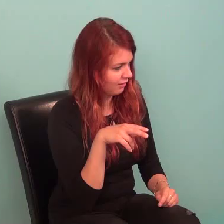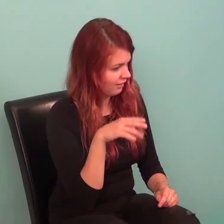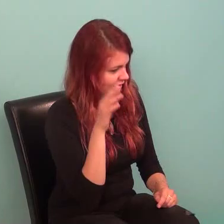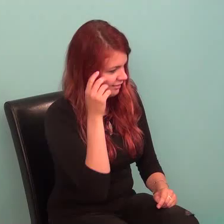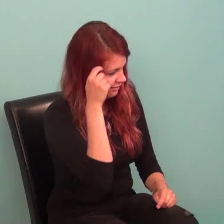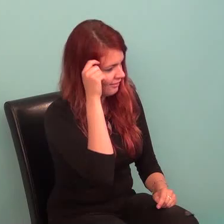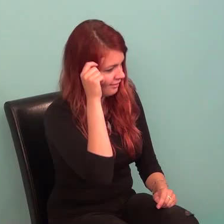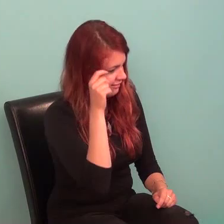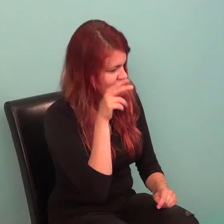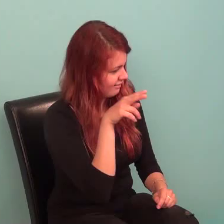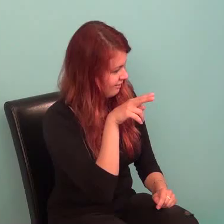Zastanawia się i nadal patrzy na nich jak odchodzą.